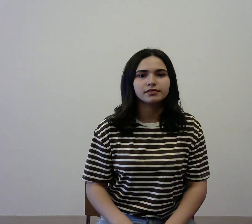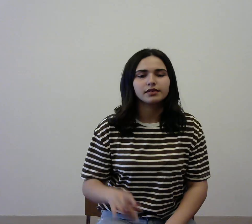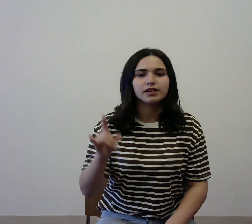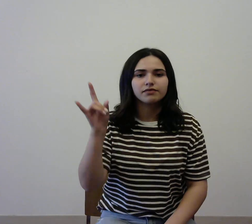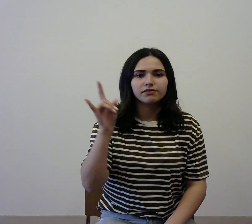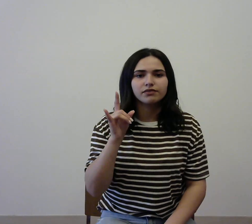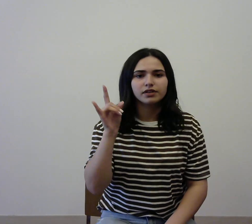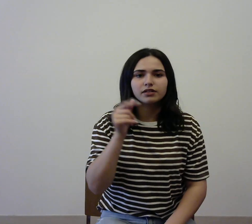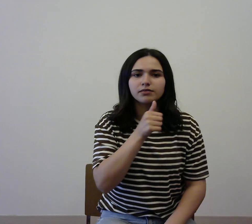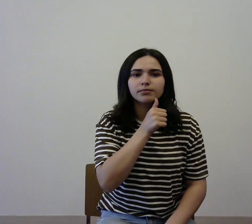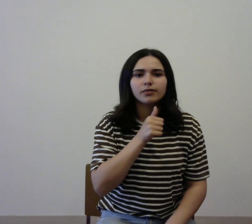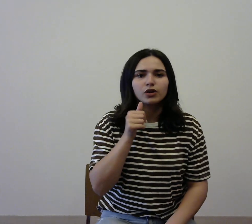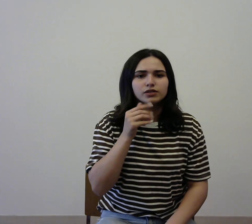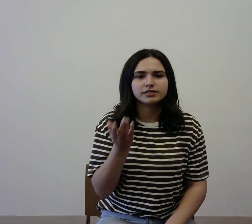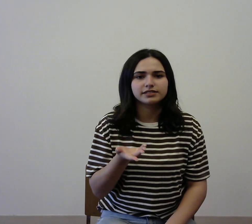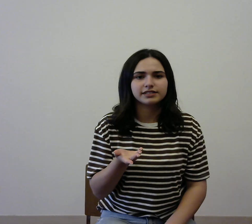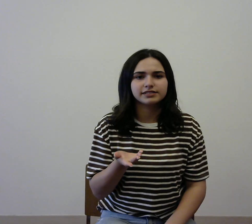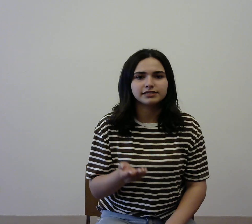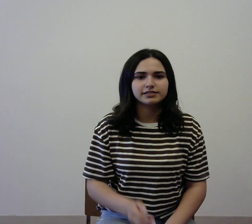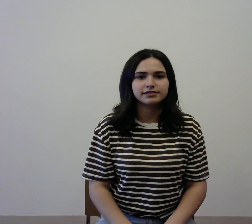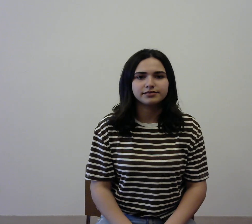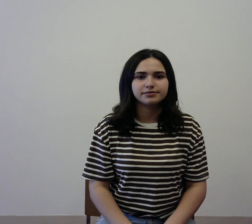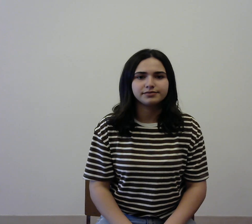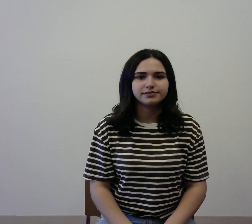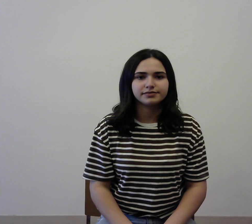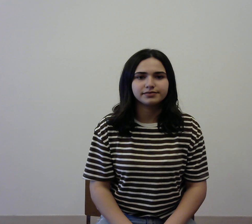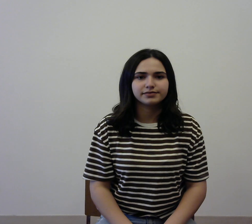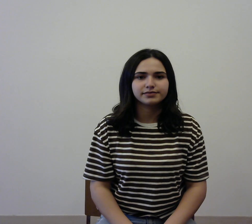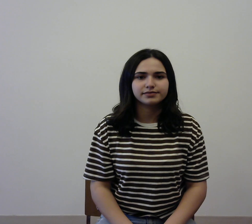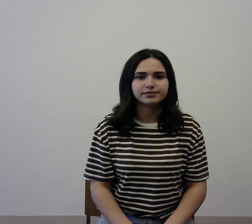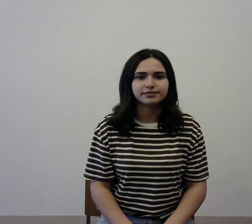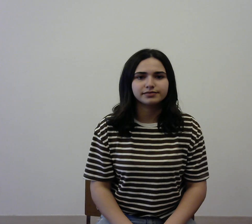WiFi-ın parolu nədir?